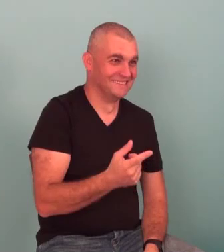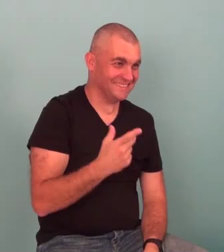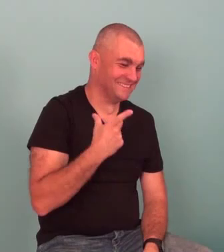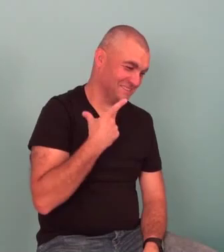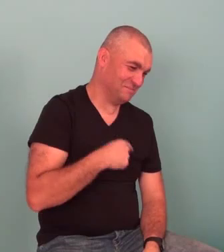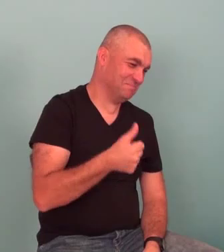Aha.